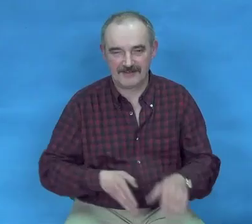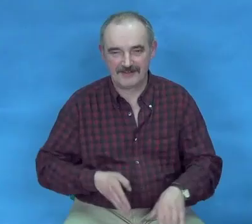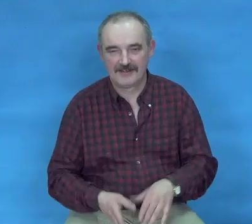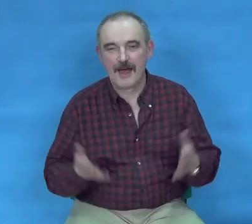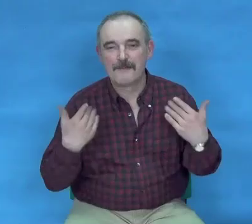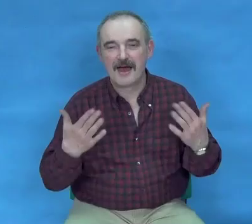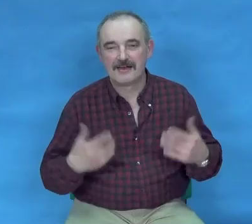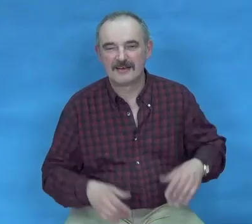Piłują w parku.